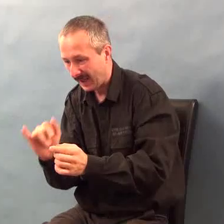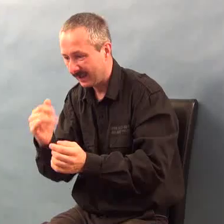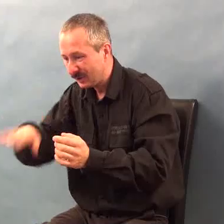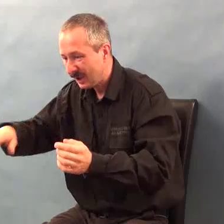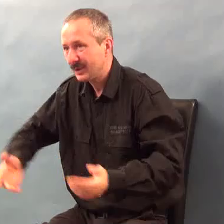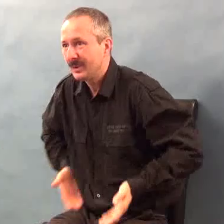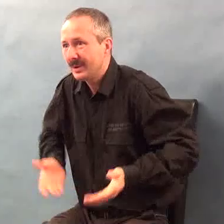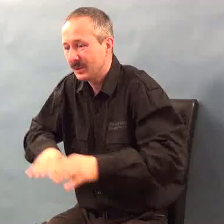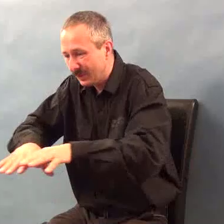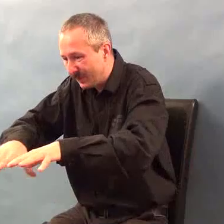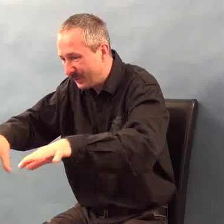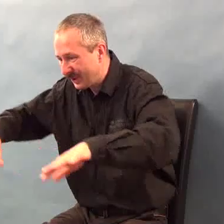Urodziło się dużo małych dzieci.